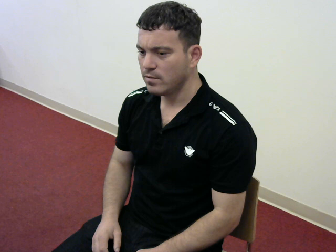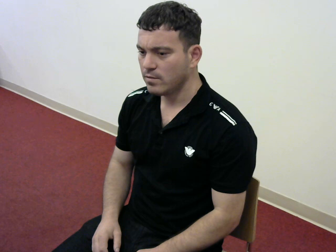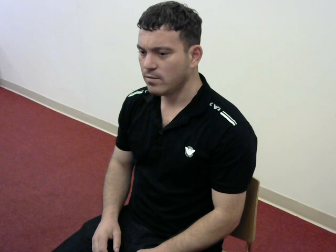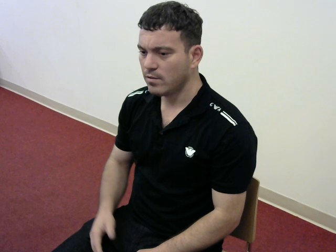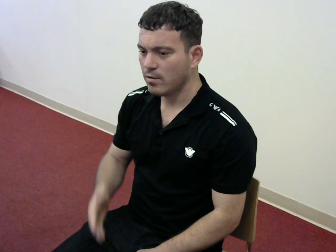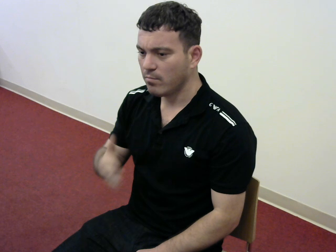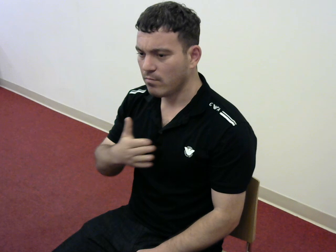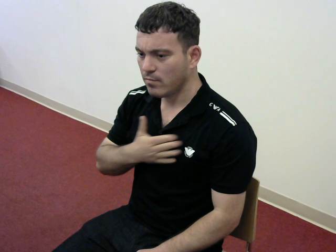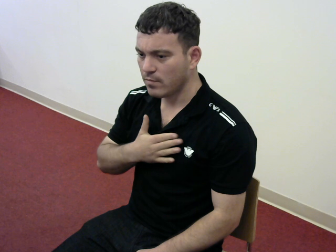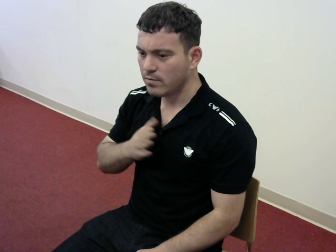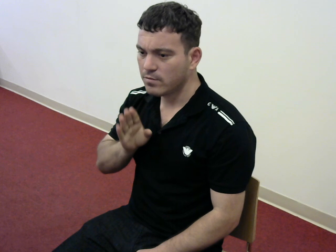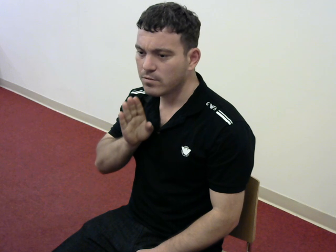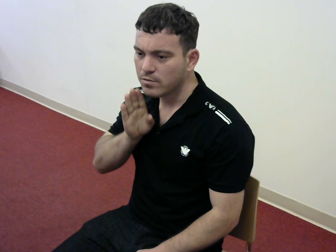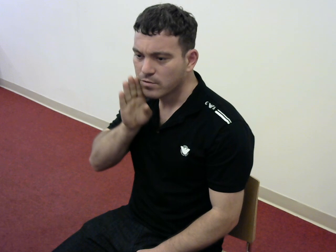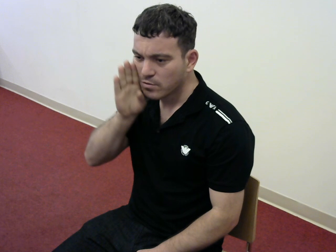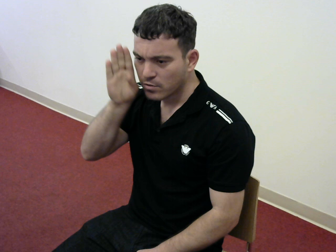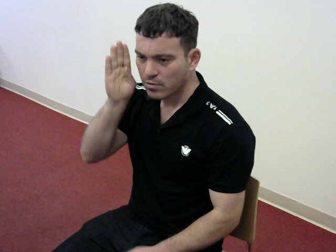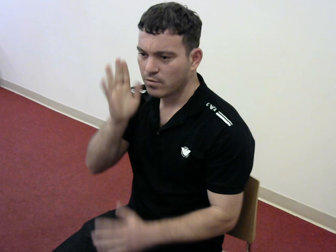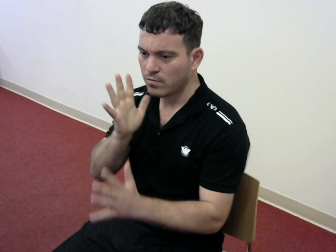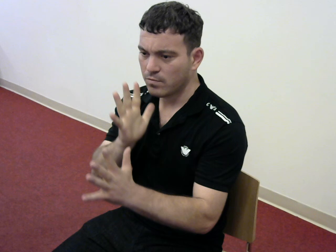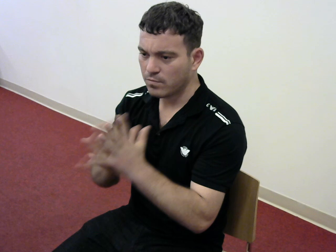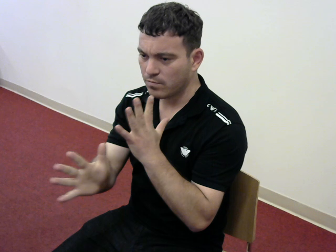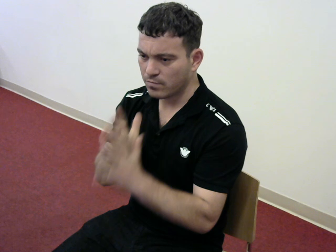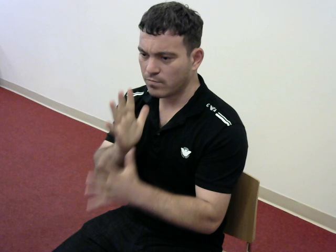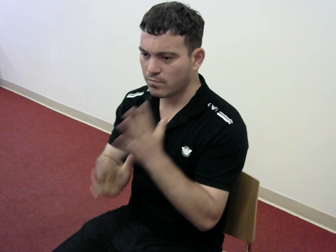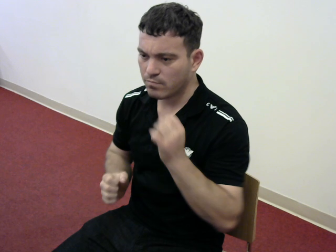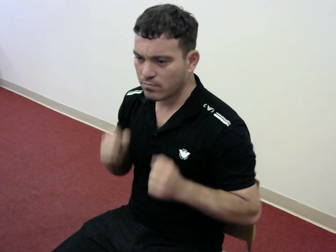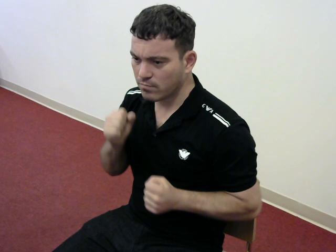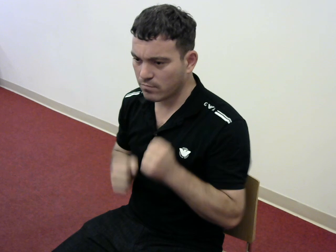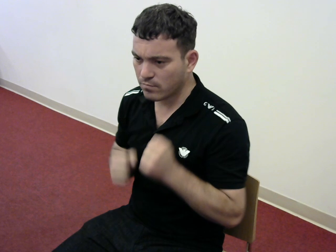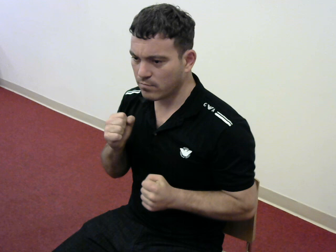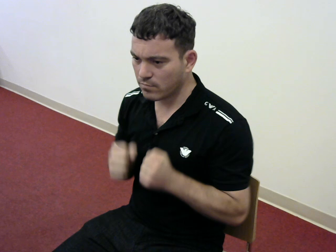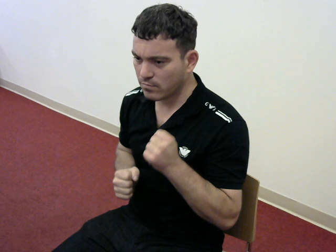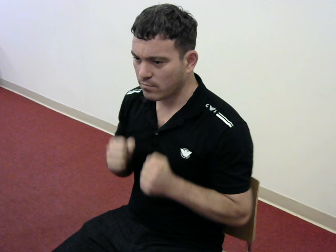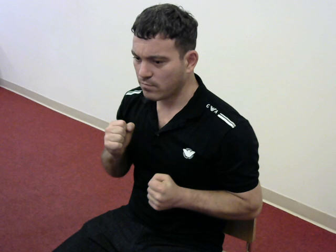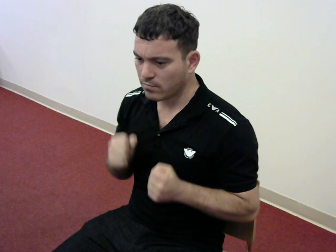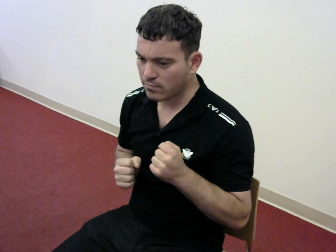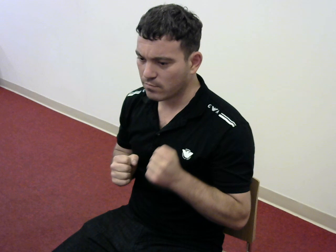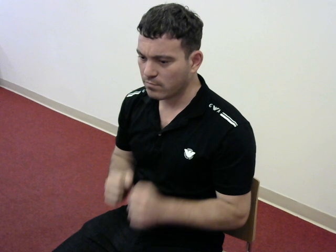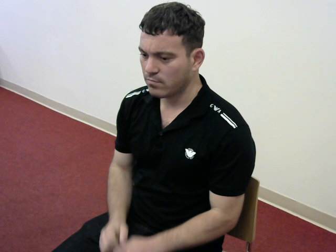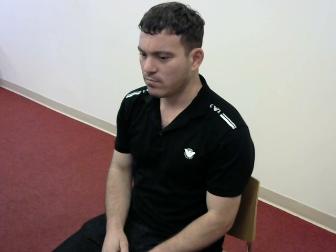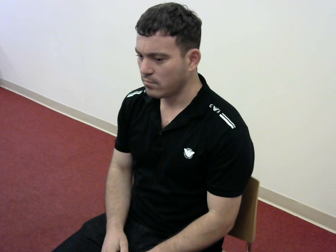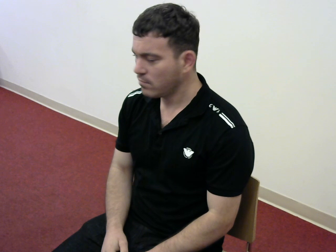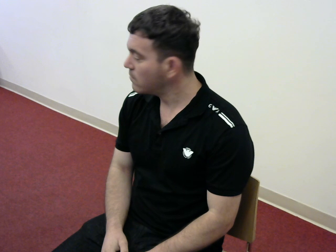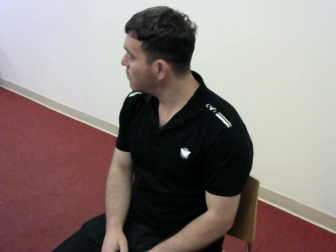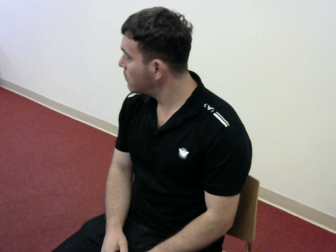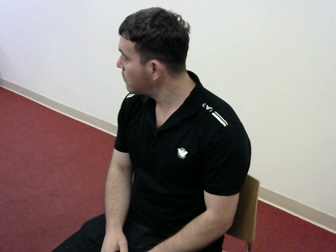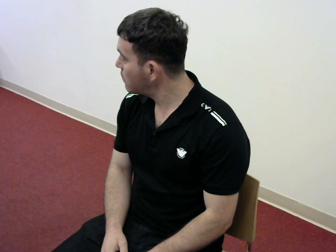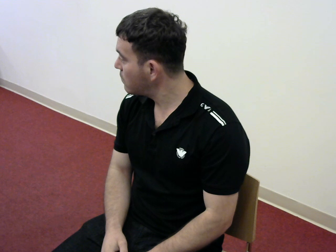Mən səhərlər bulvarda qaçıram